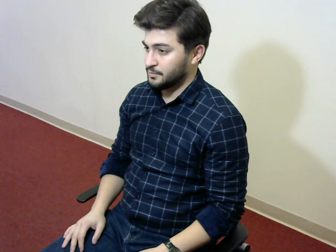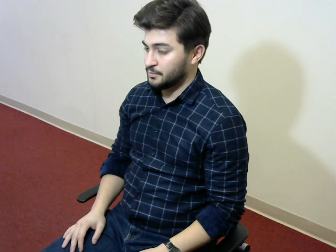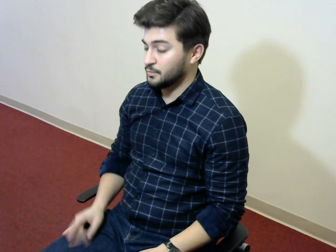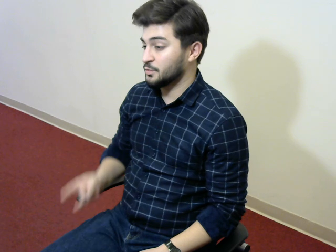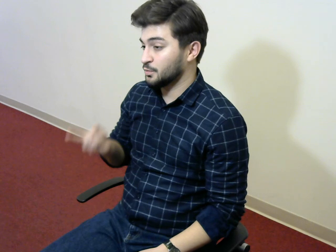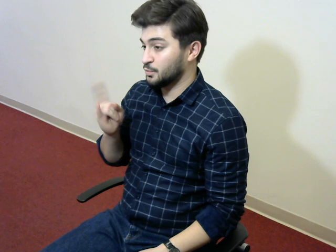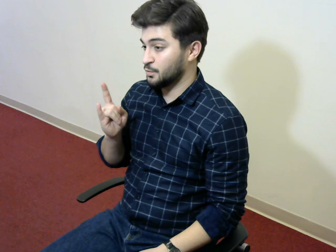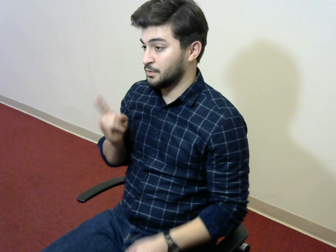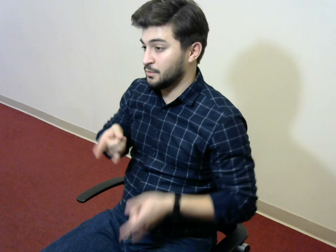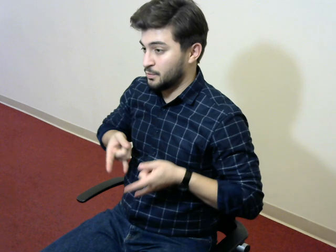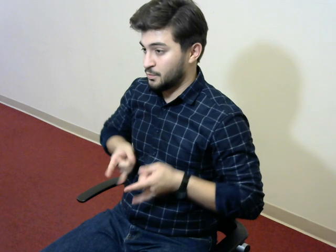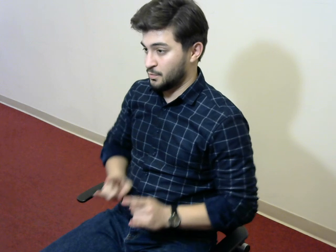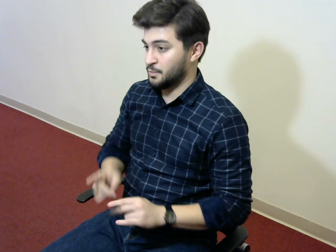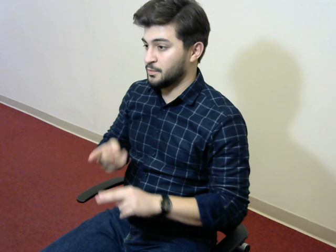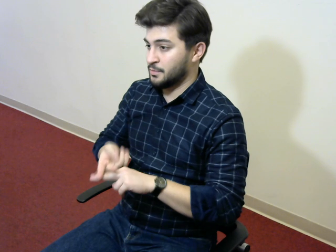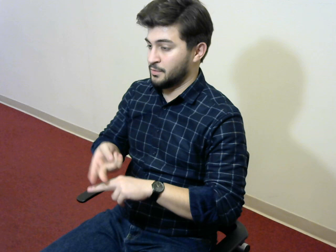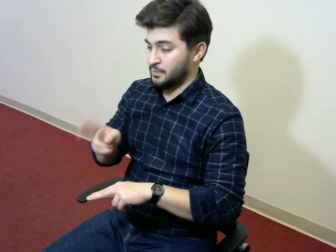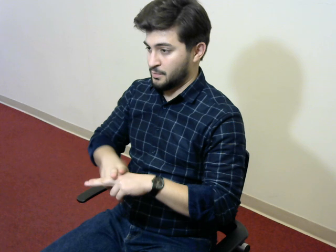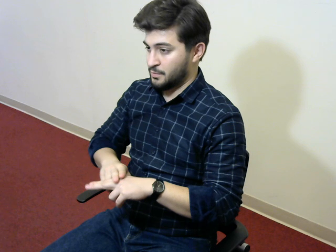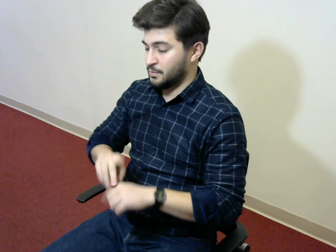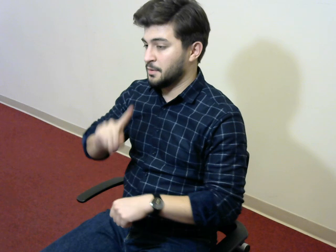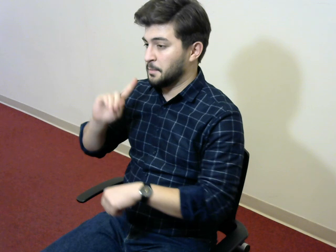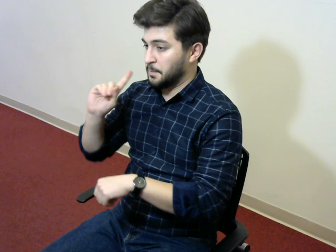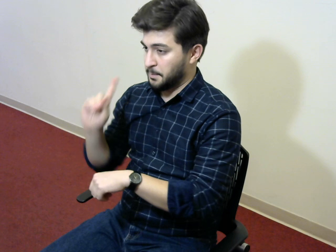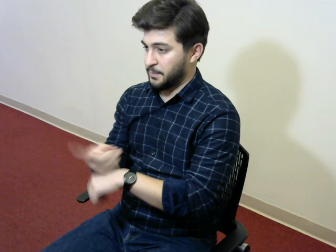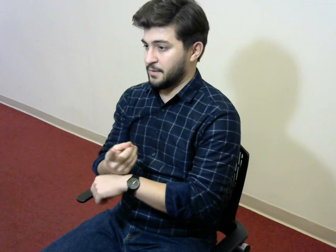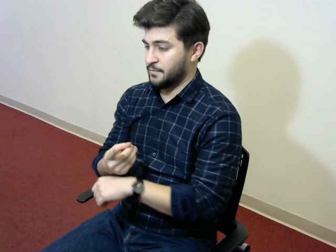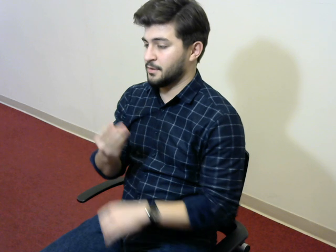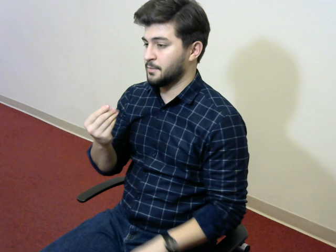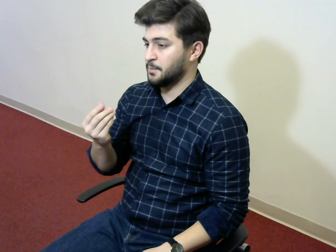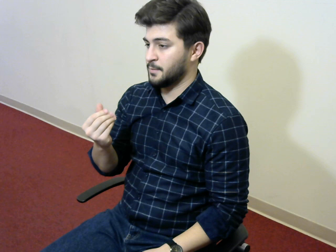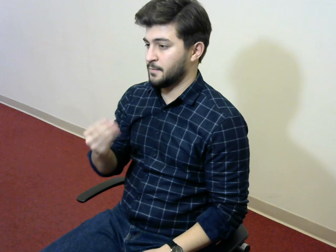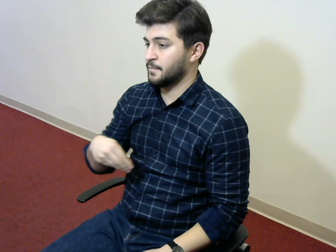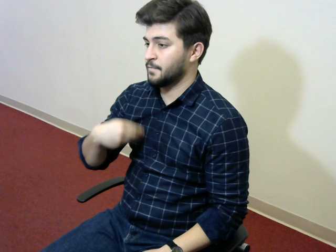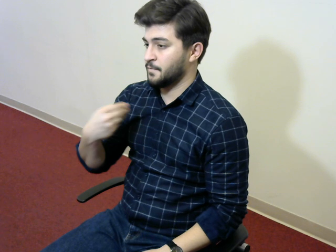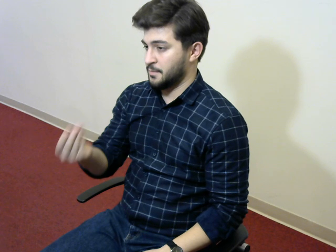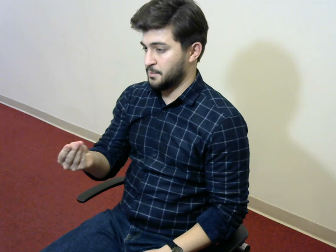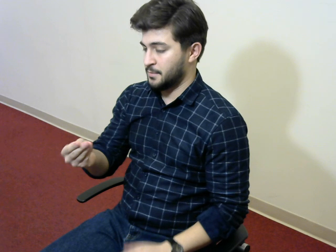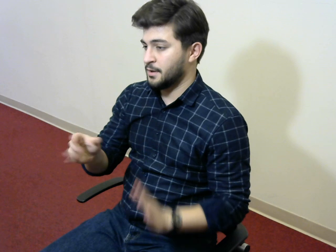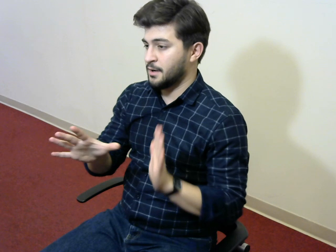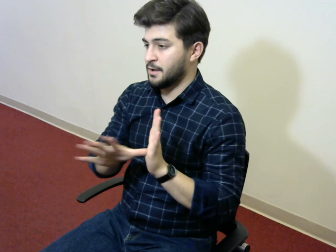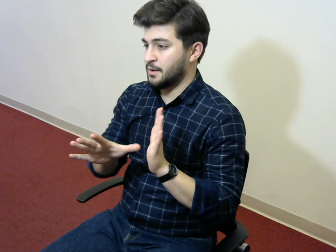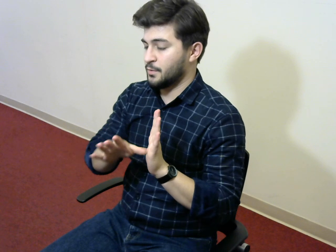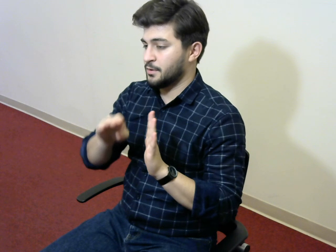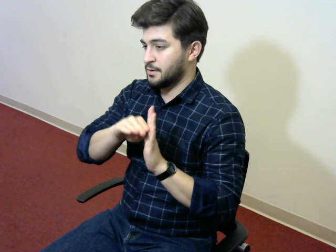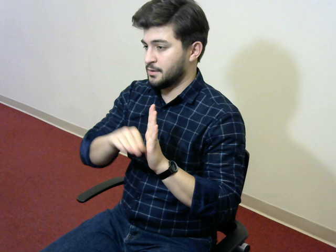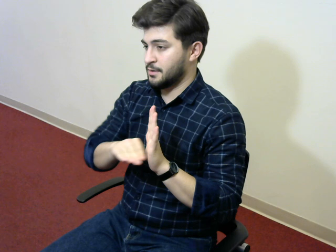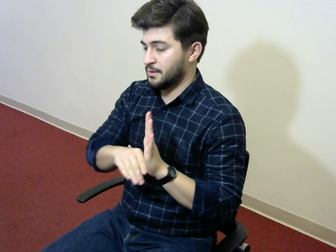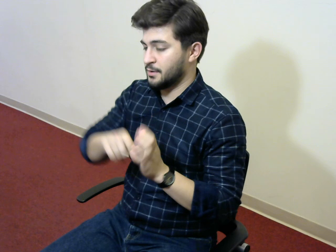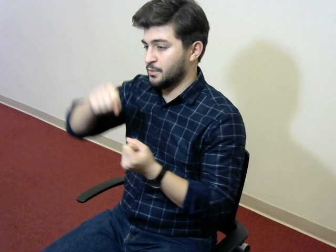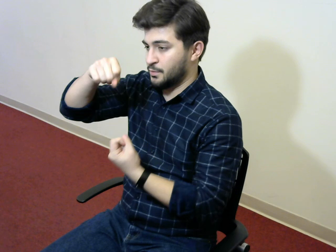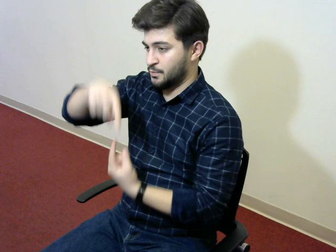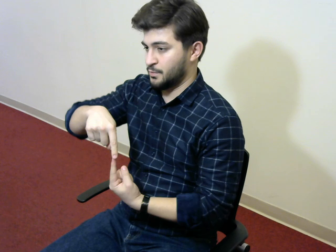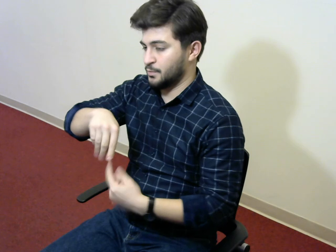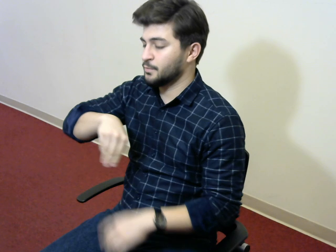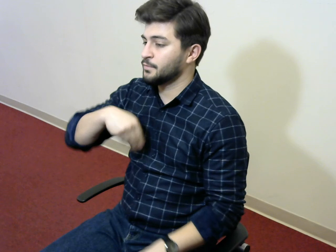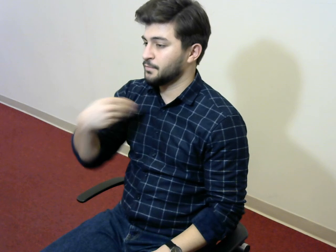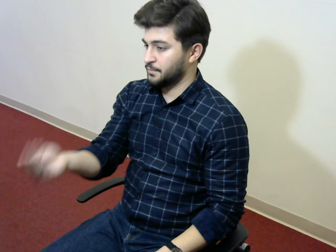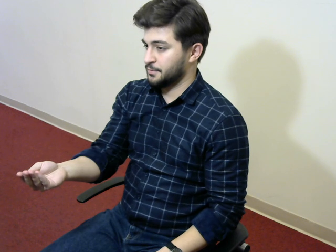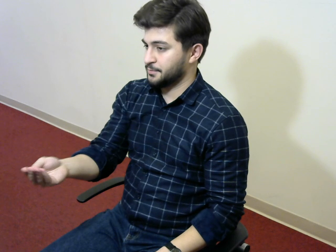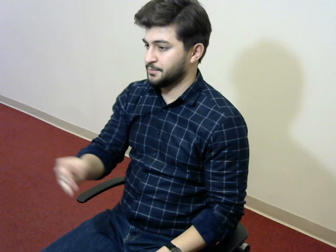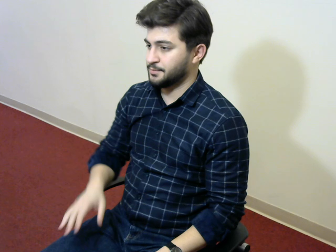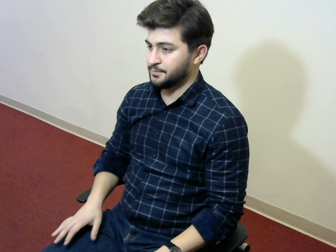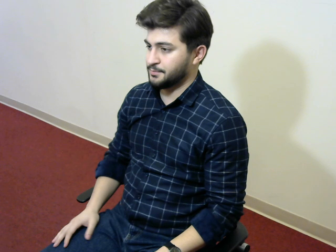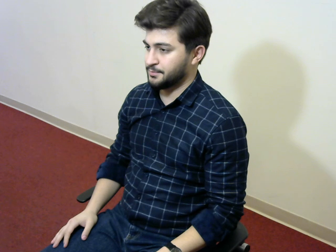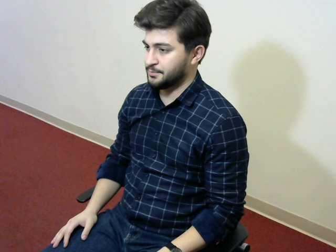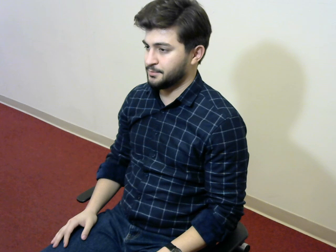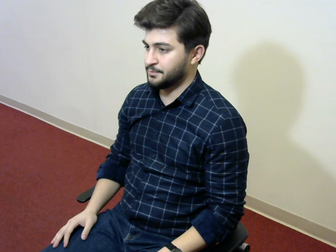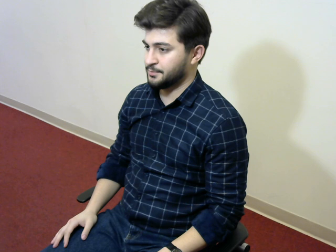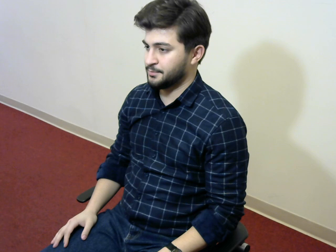Uşağın doğulmasına görə birdəfəlik məbləğin verilməsi elektron qaydaya uyğun verilir